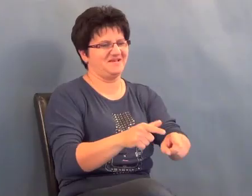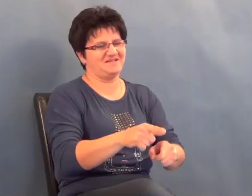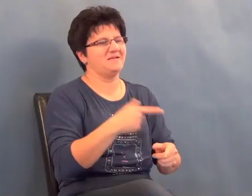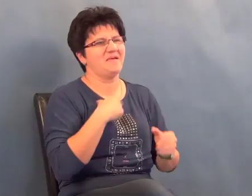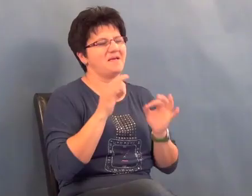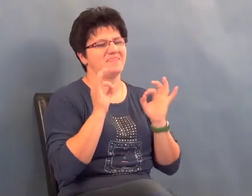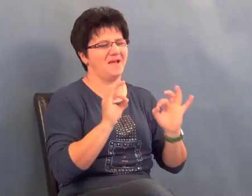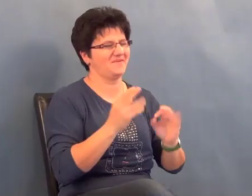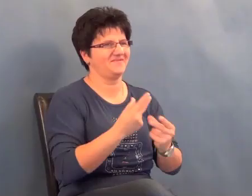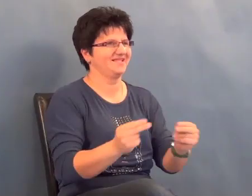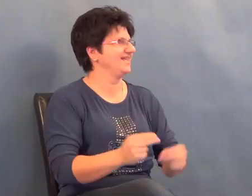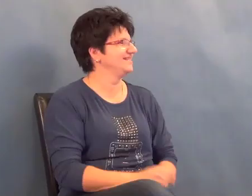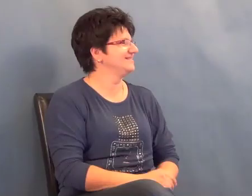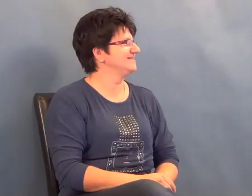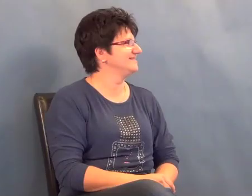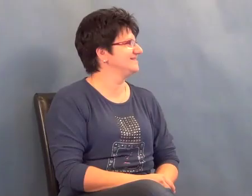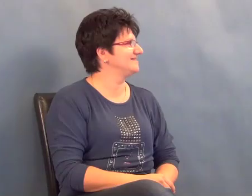Jest możliwe, ale nie jestem pewna.